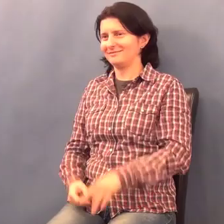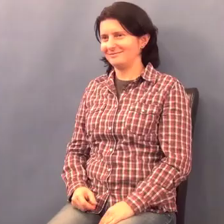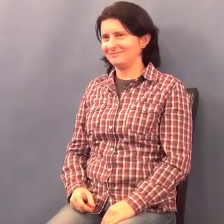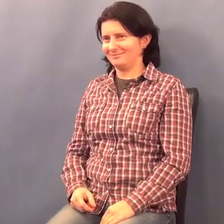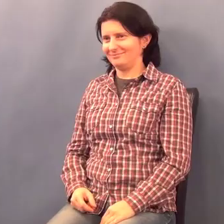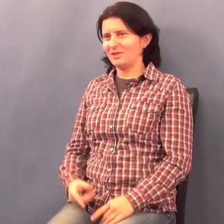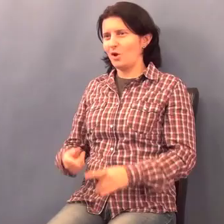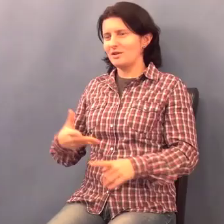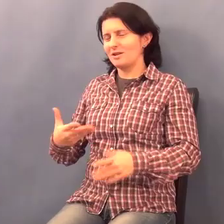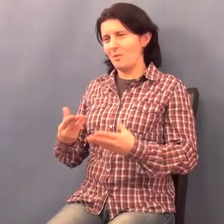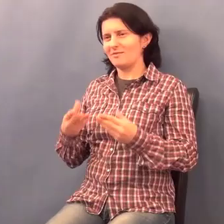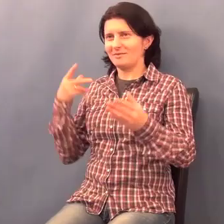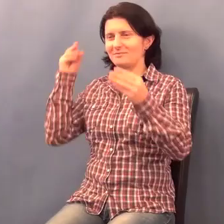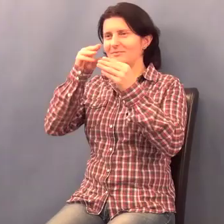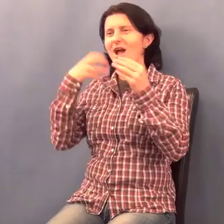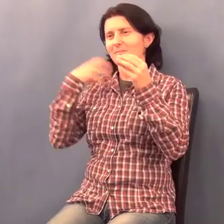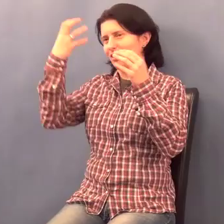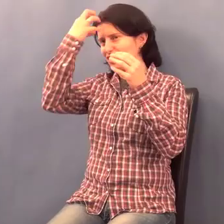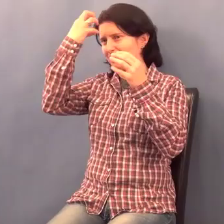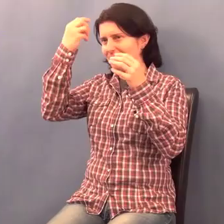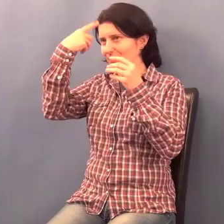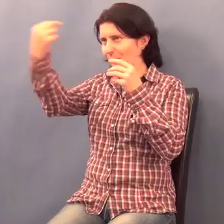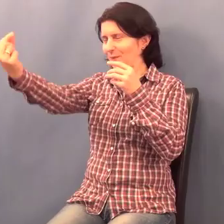Tak, ostry łatwo by trafił w jabłko na głowie.